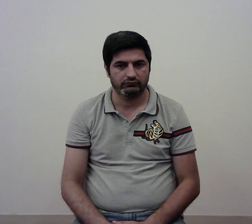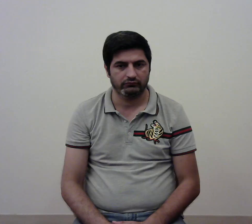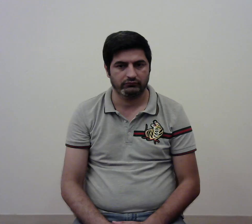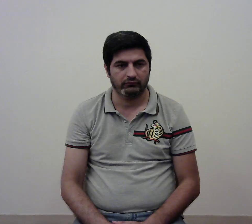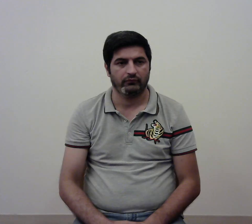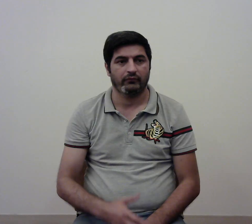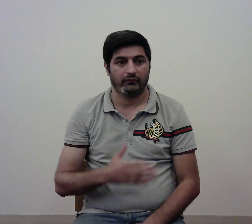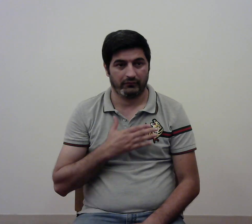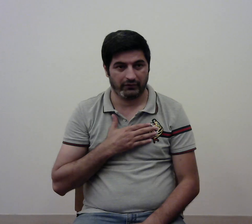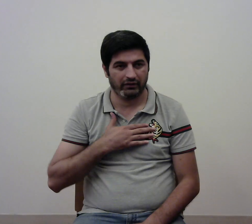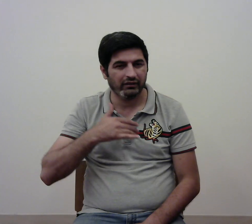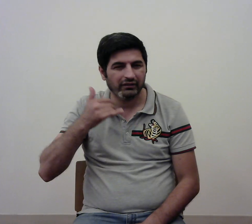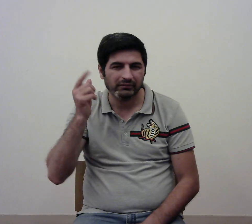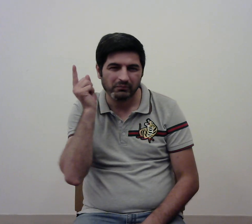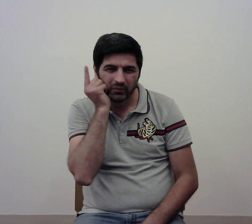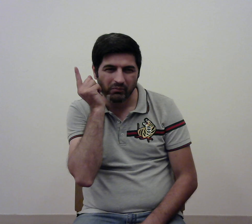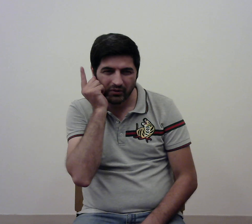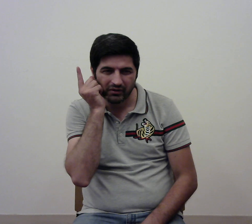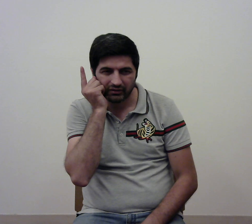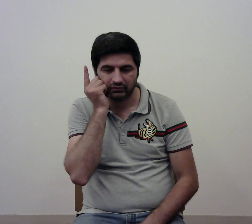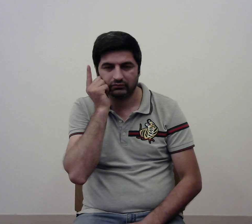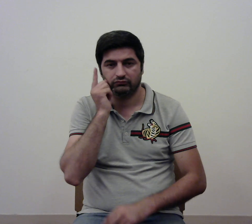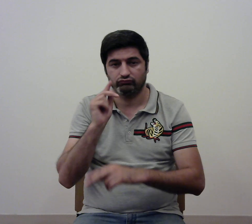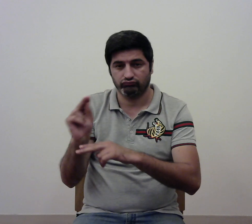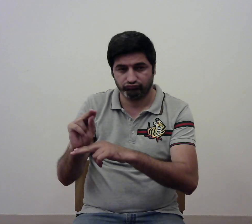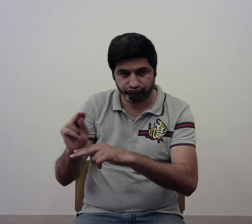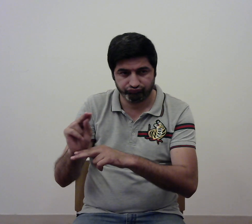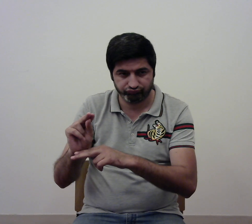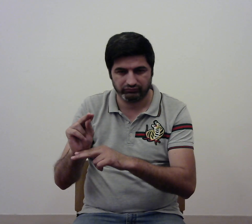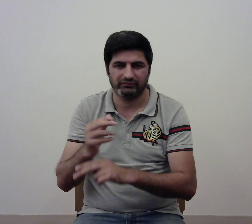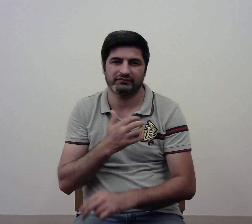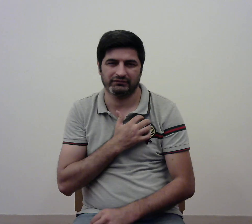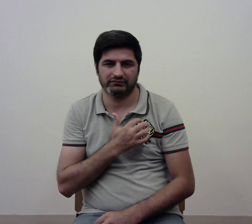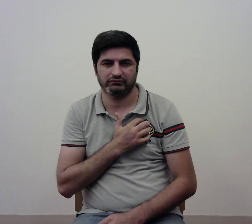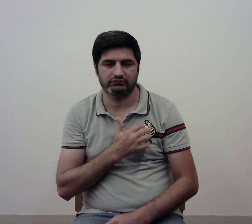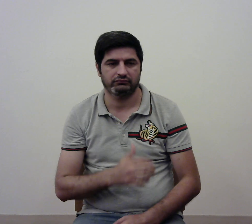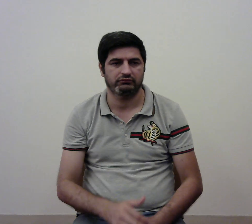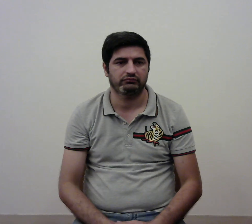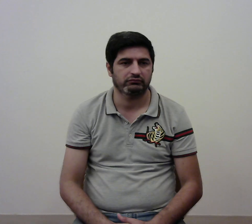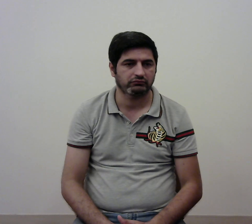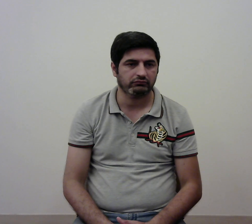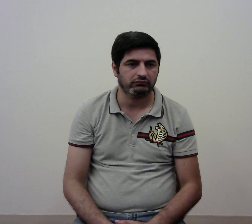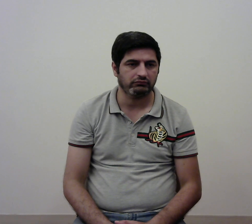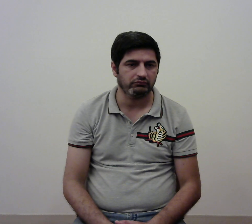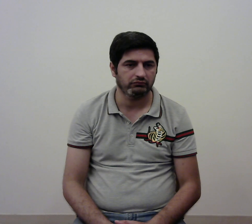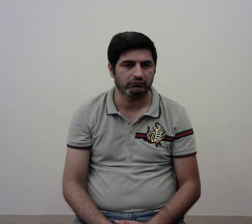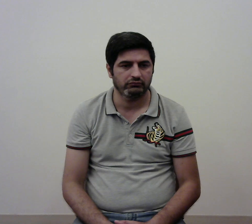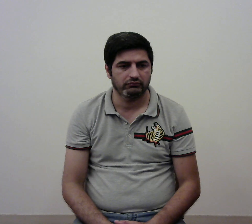Mən telefonu təmir etdirmək istəyirəm